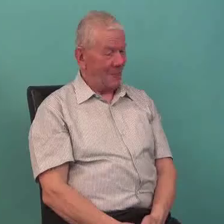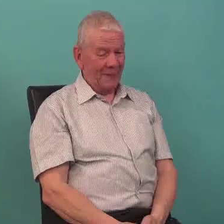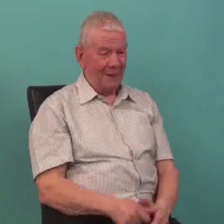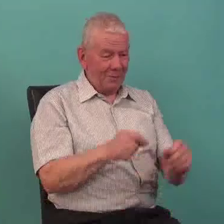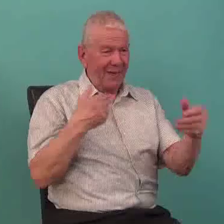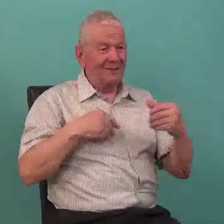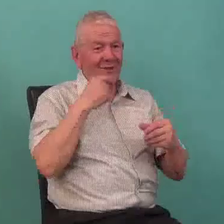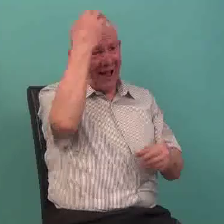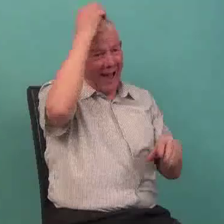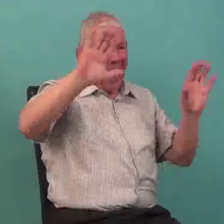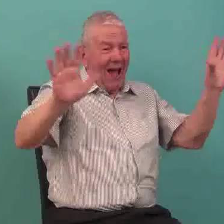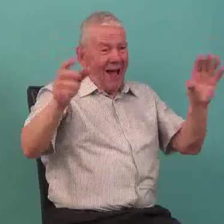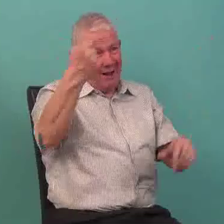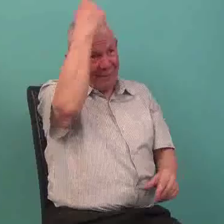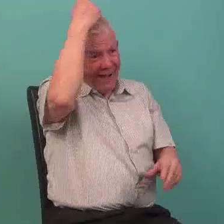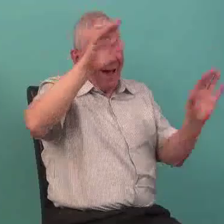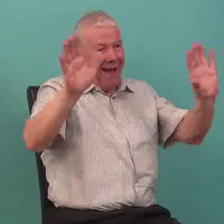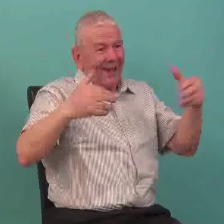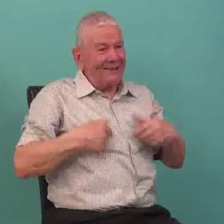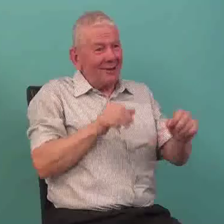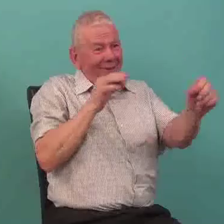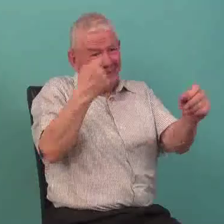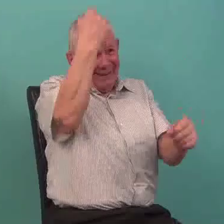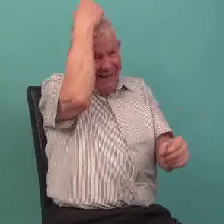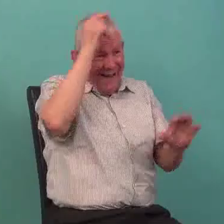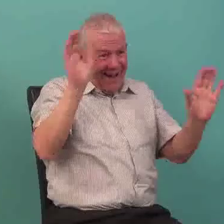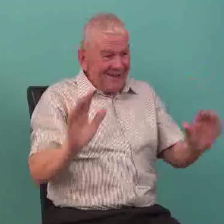Nie chce, aby strzelano z łuku do czegoś na jej głowie.